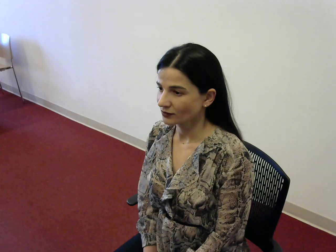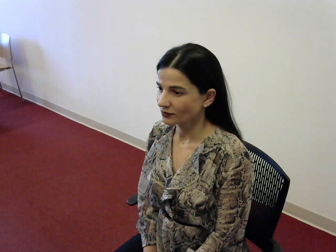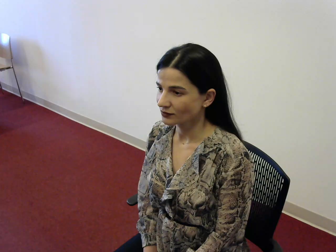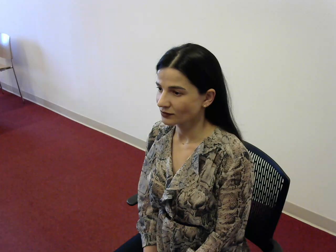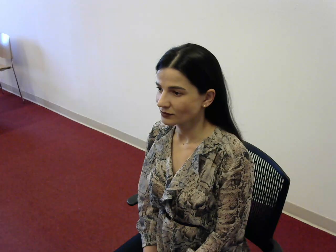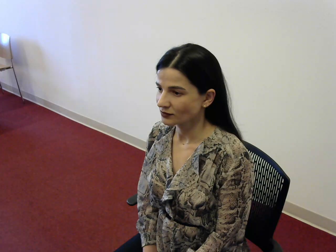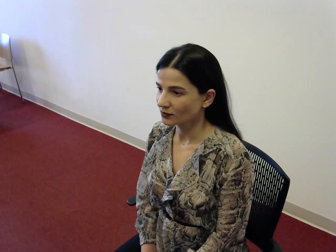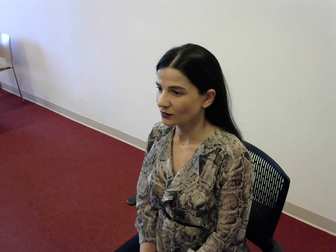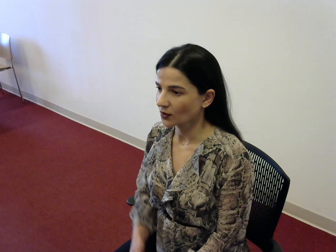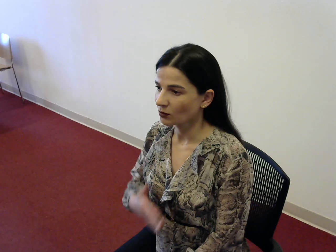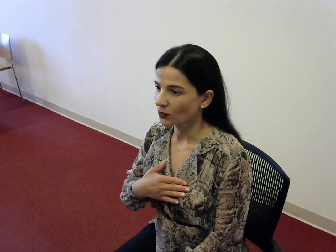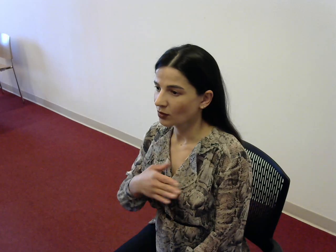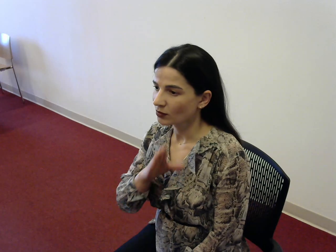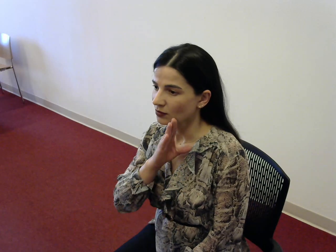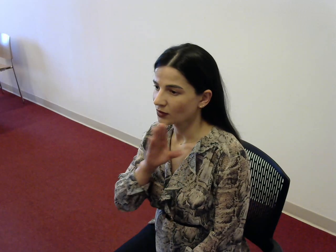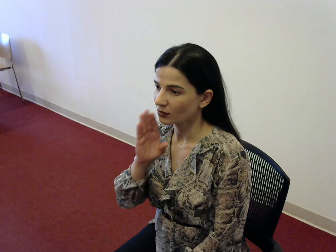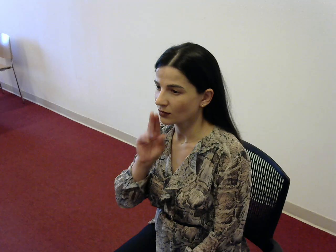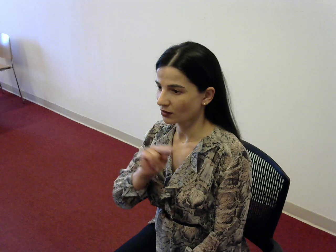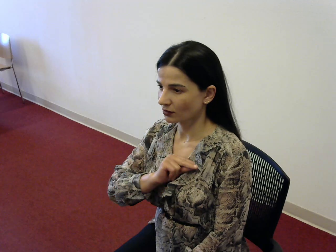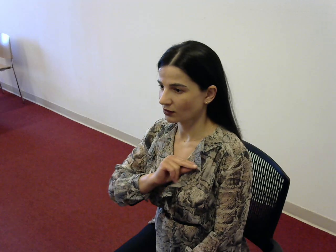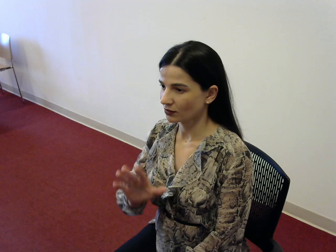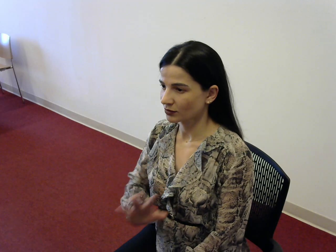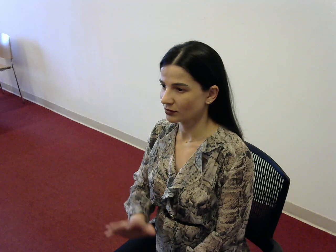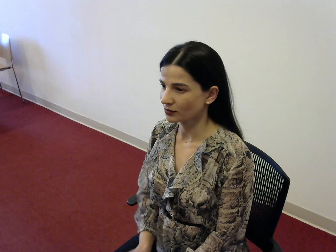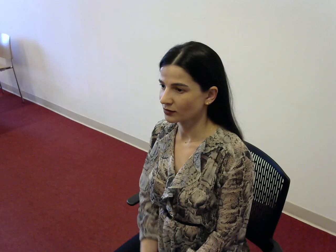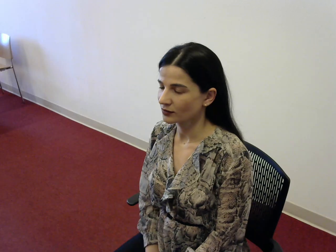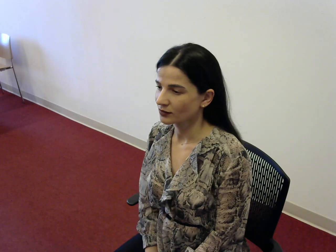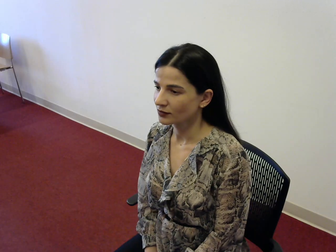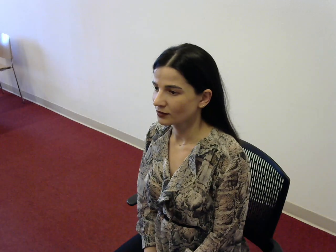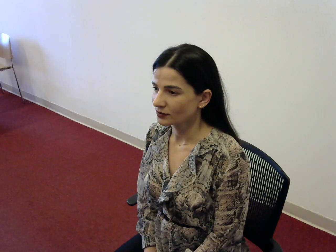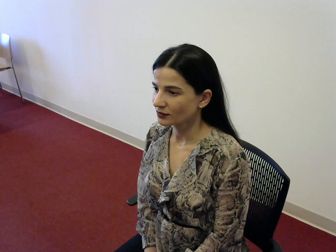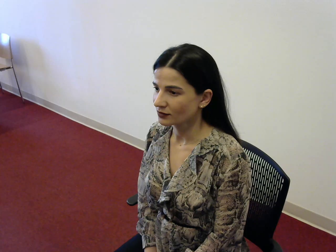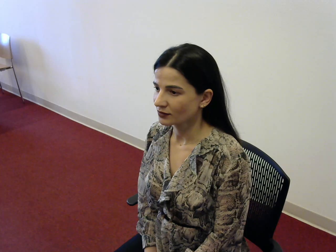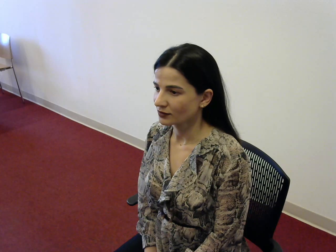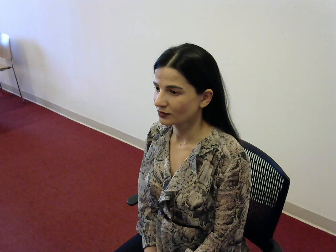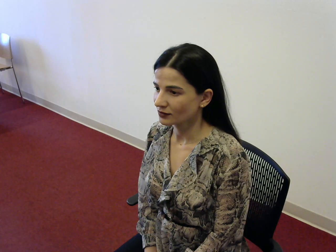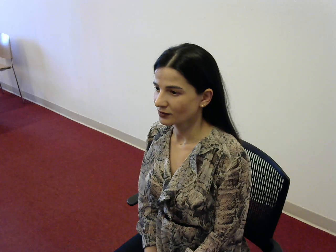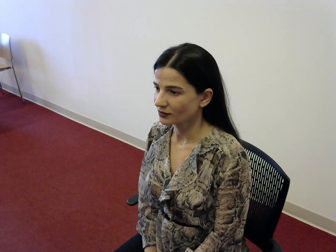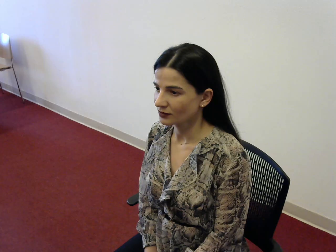Mənim anam işsizdir